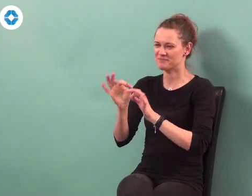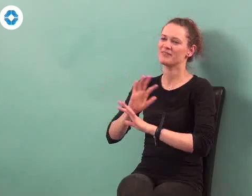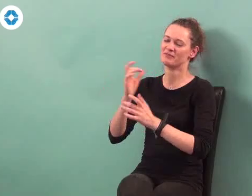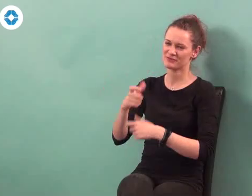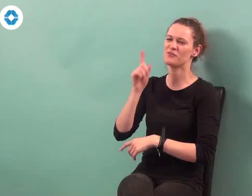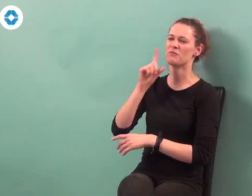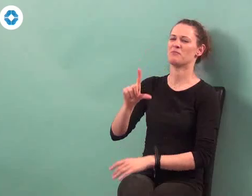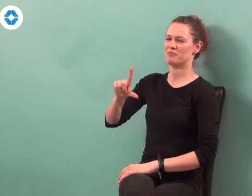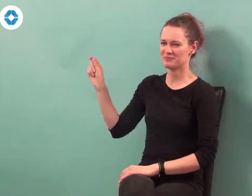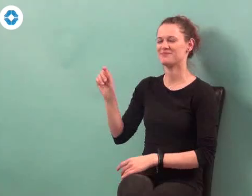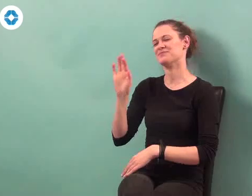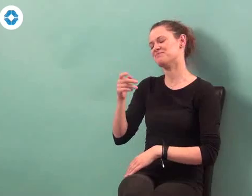Chłopak wychodzi i idzie gdzieś.